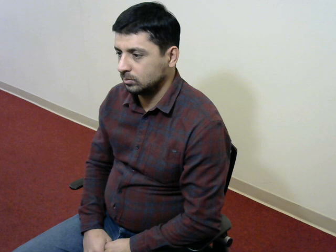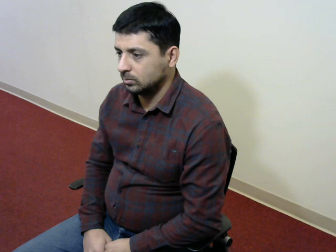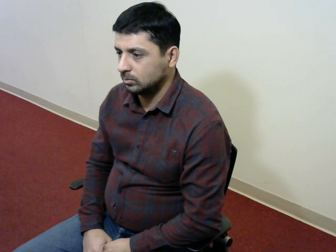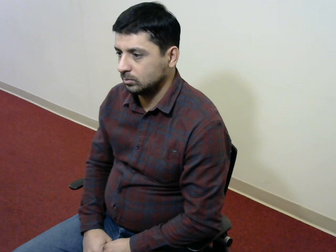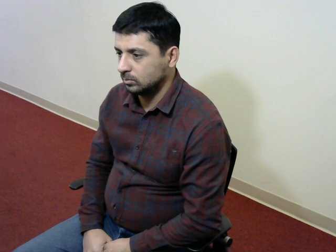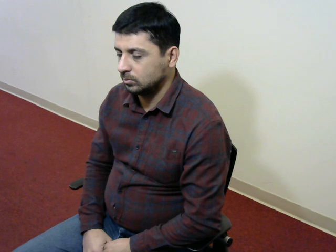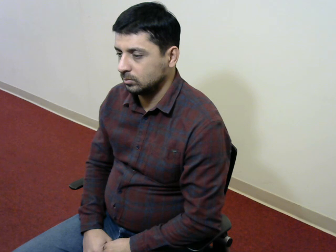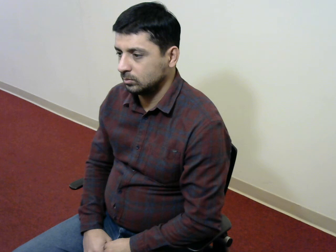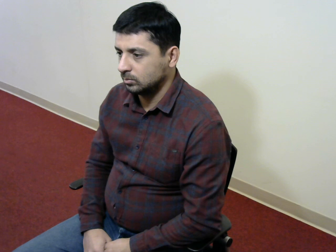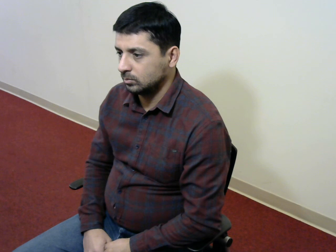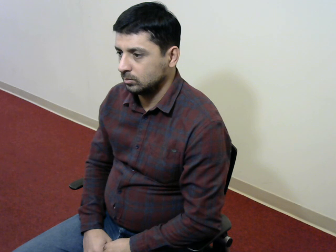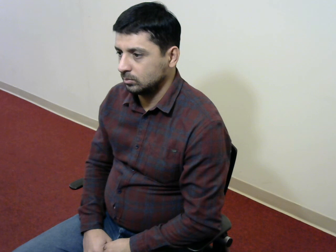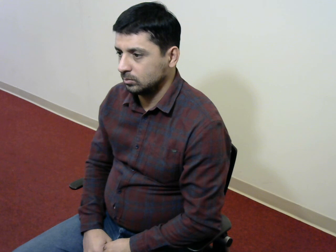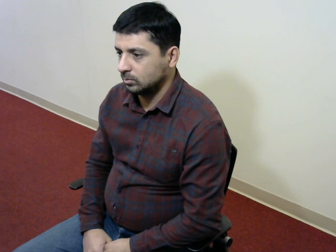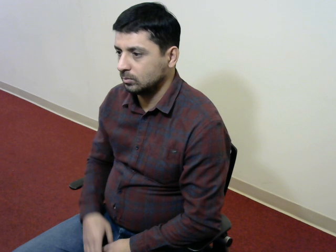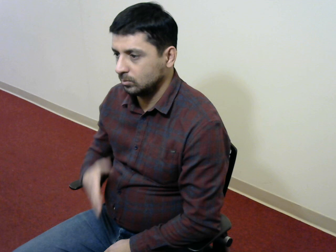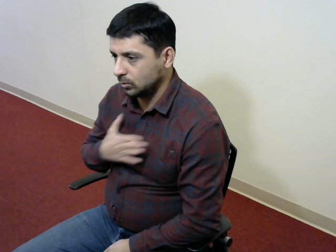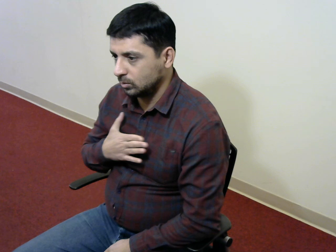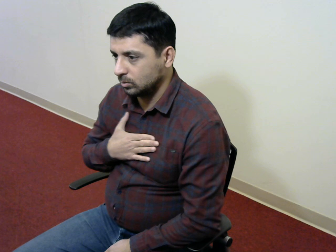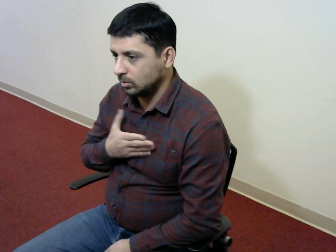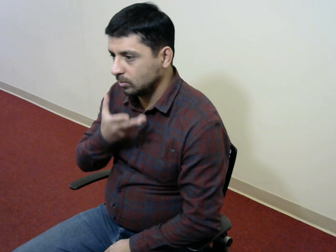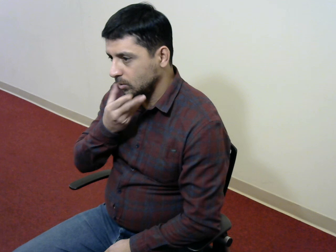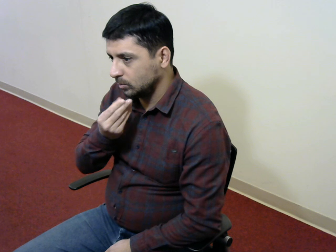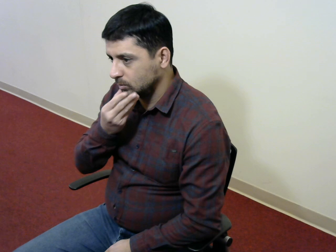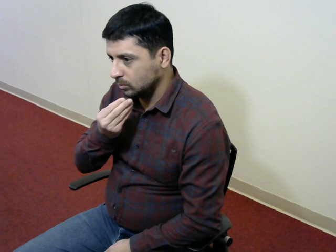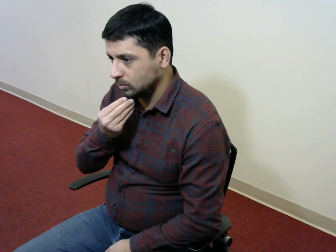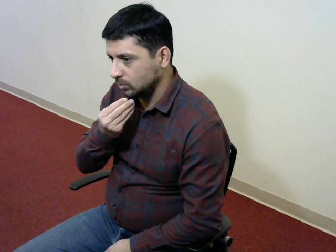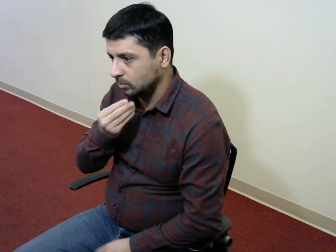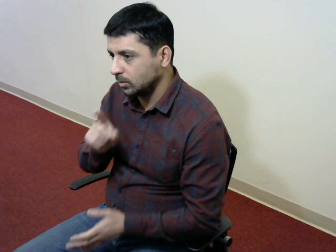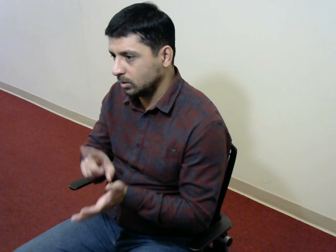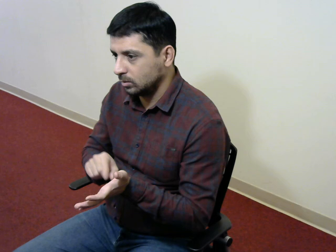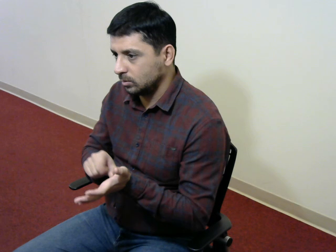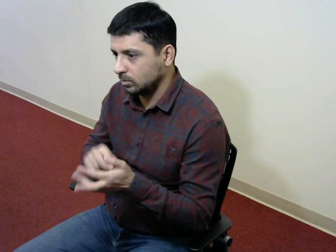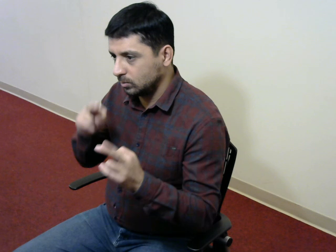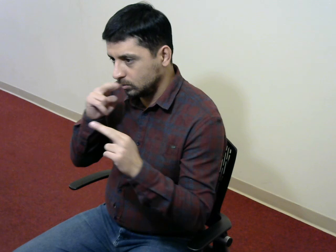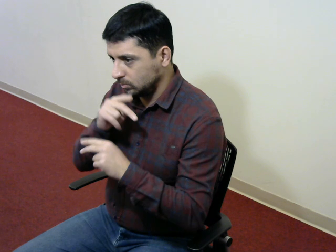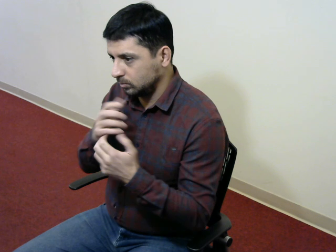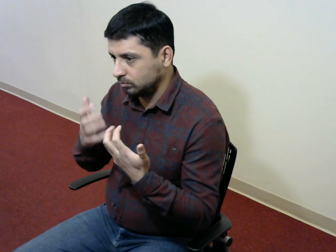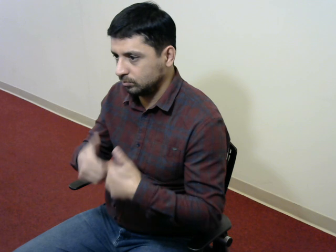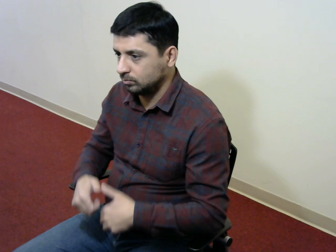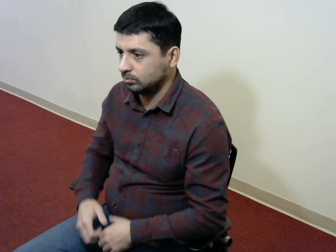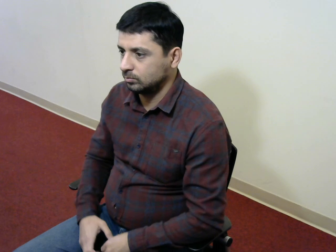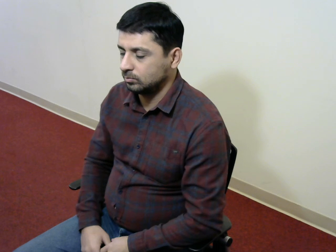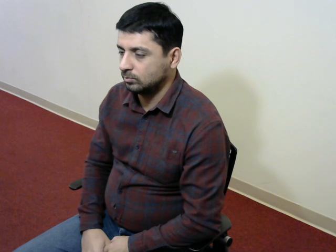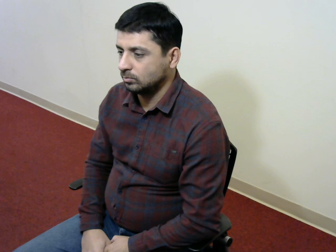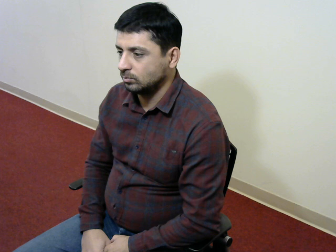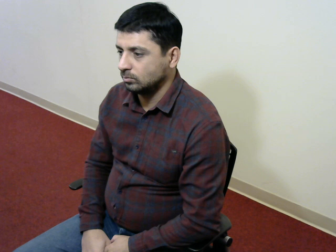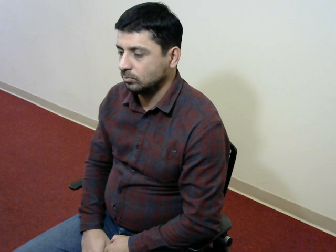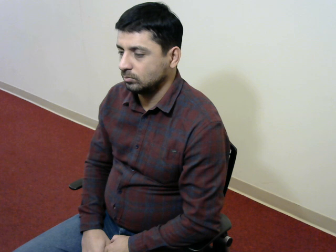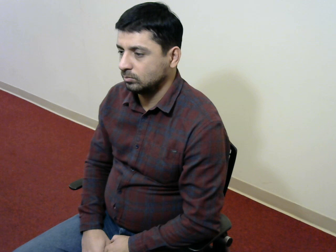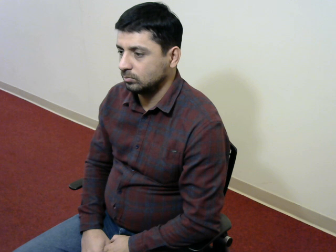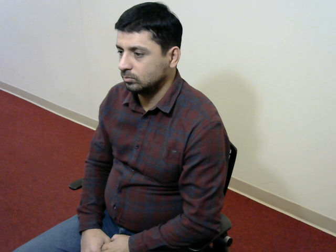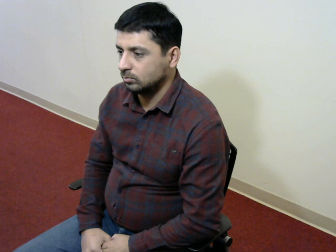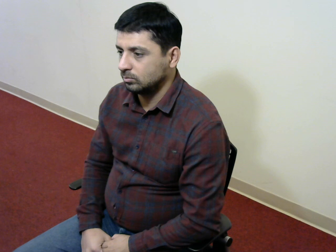Mənim babamın pensiyasını səhv hesablayıblar